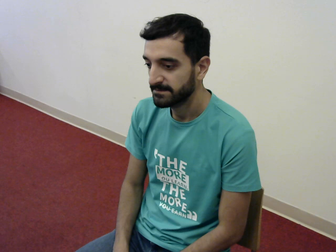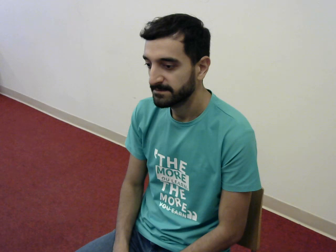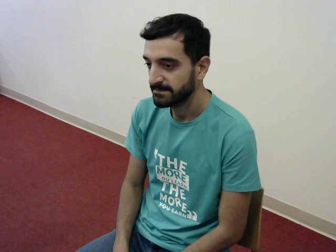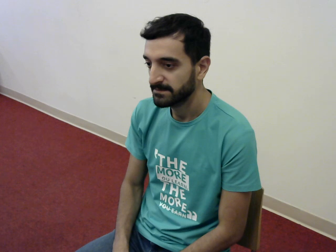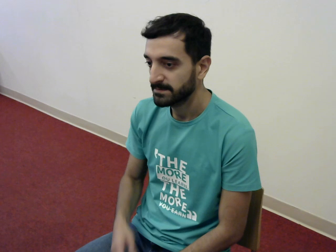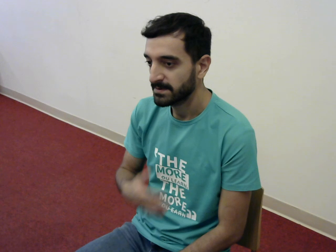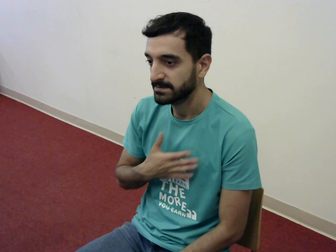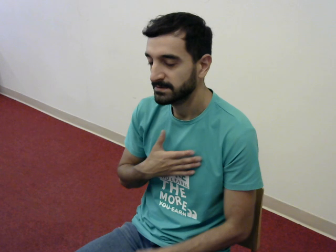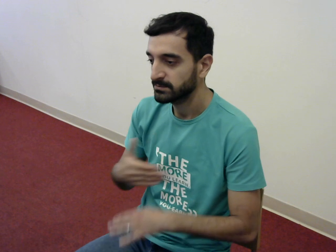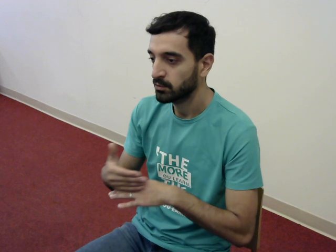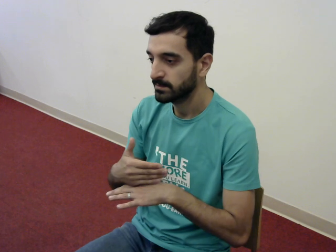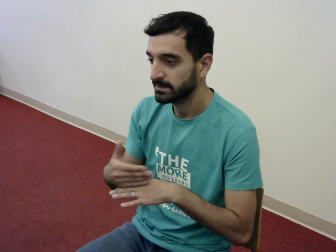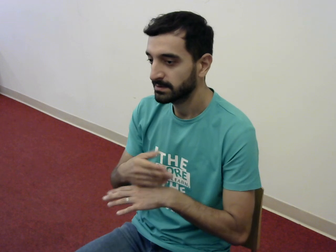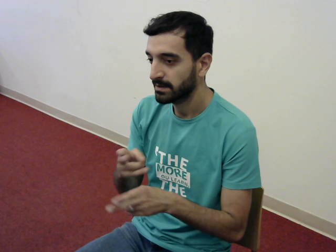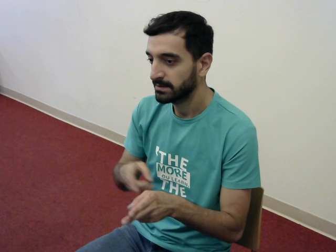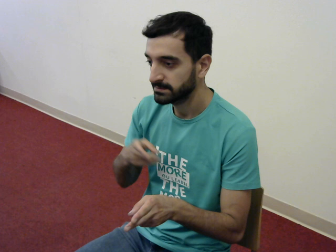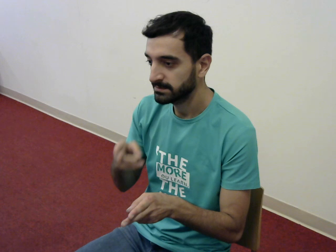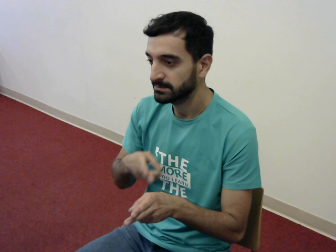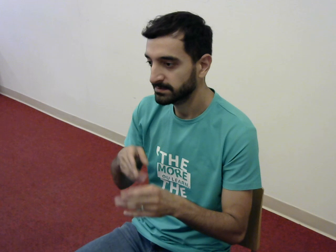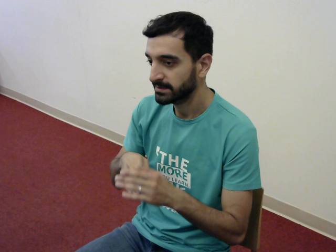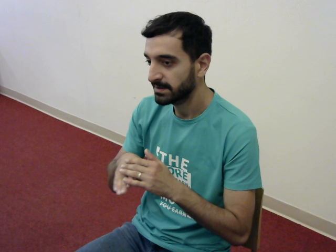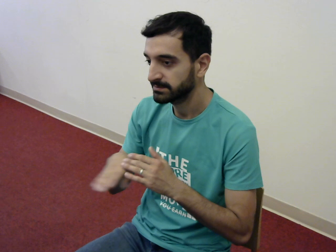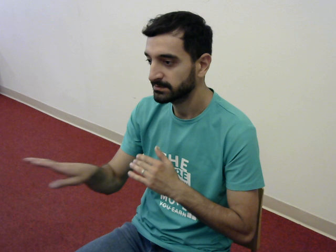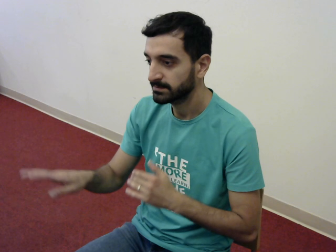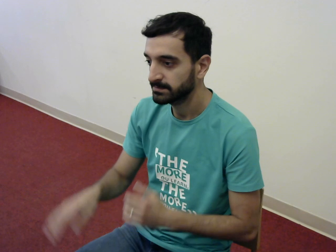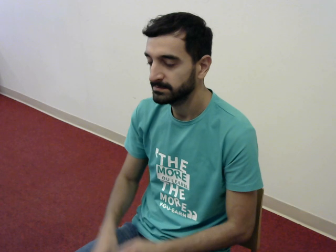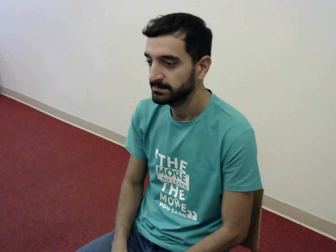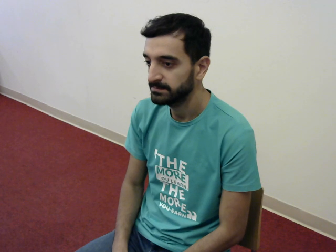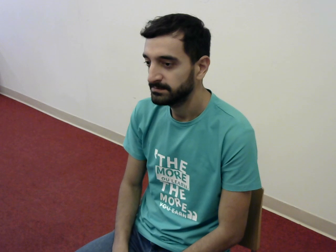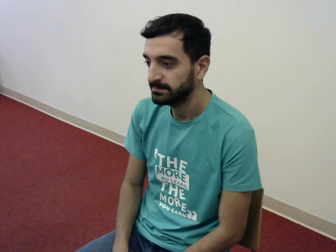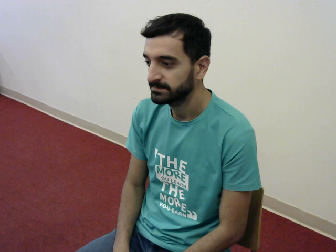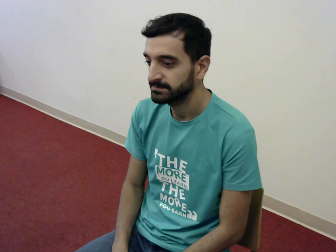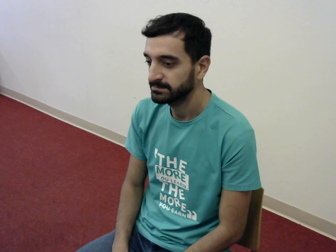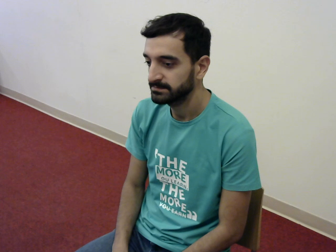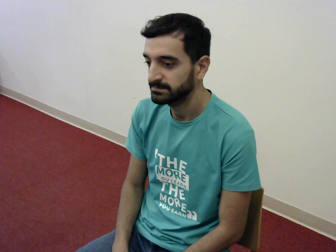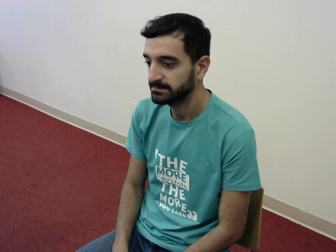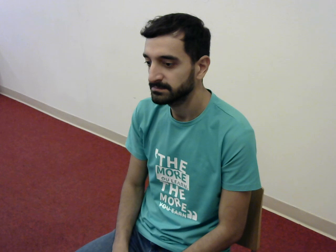Mən Sumqayıta qatarla gedirəm